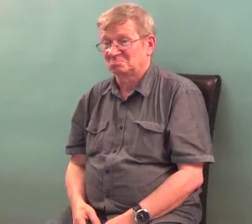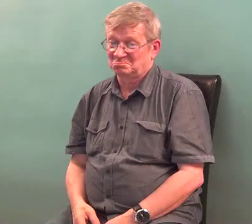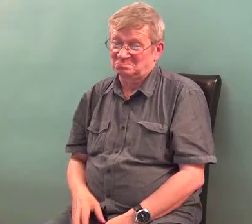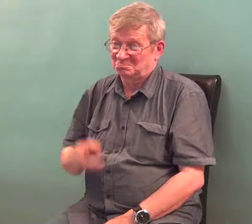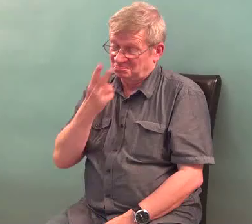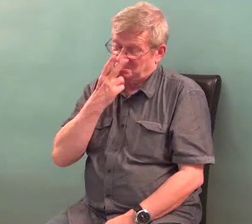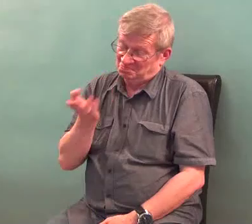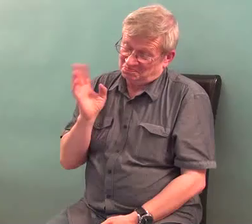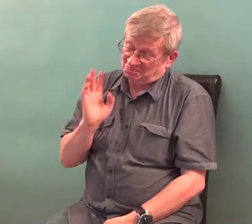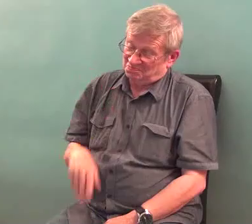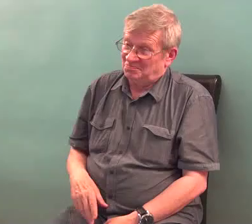Zobaczymy, dobrze.